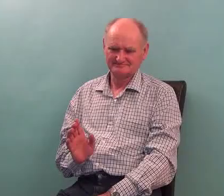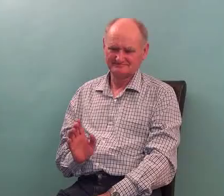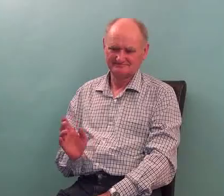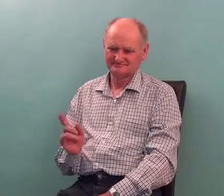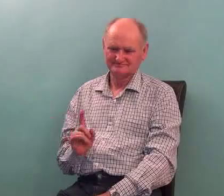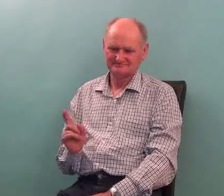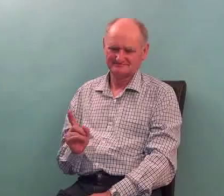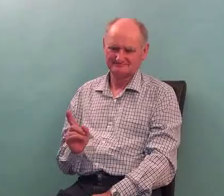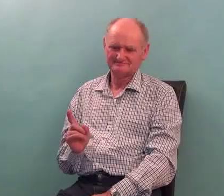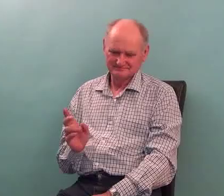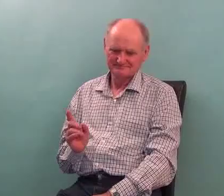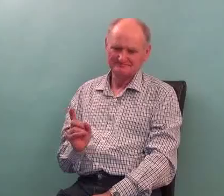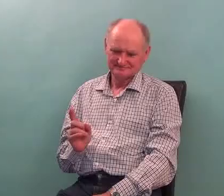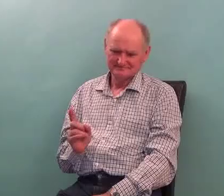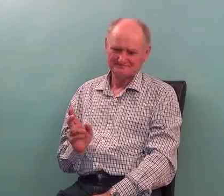Nie.